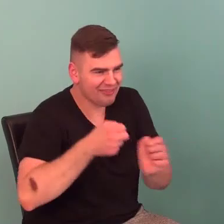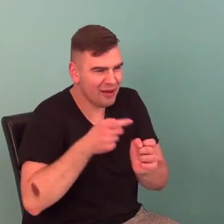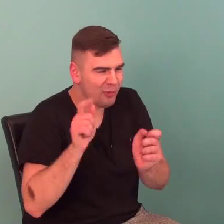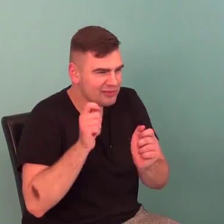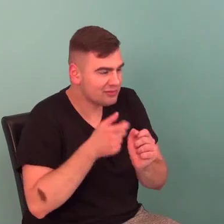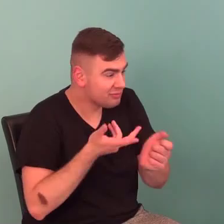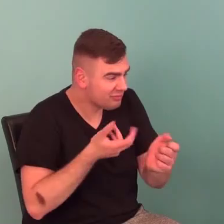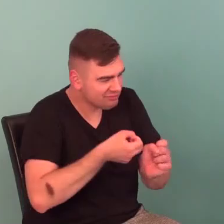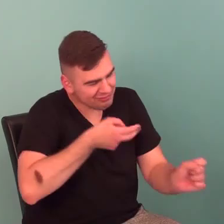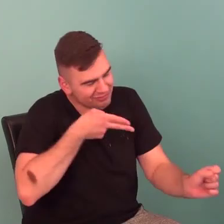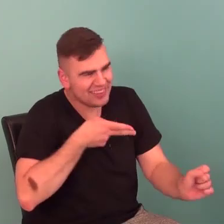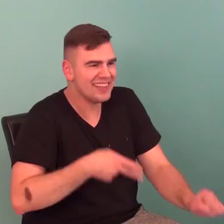Budzik dzwoni, to nie pomaga, więc strzela.